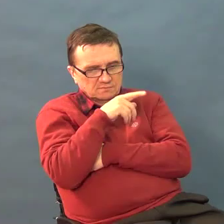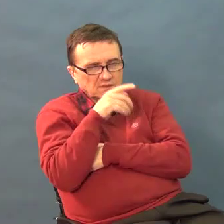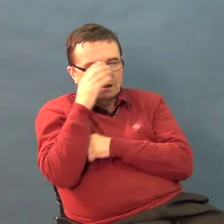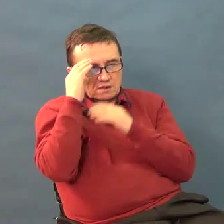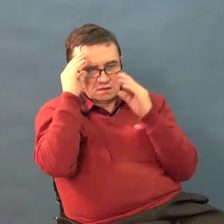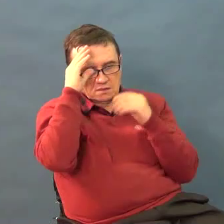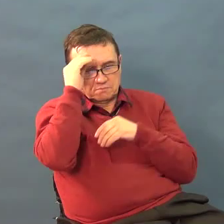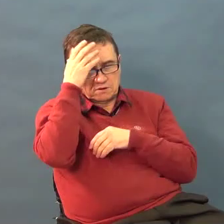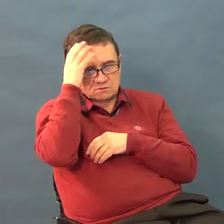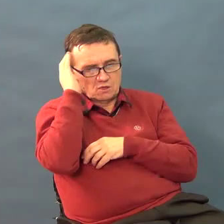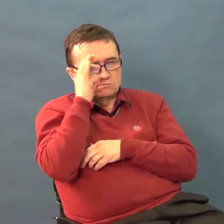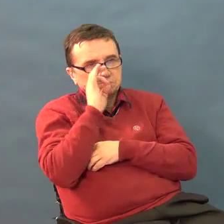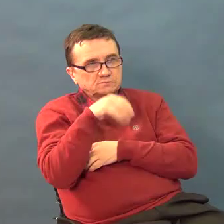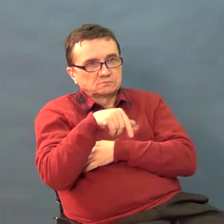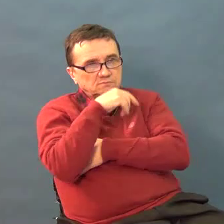Kask jest dobrze założony.